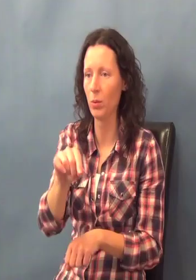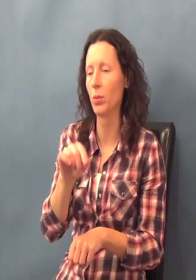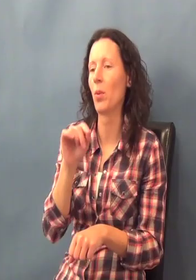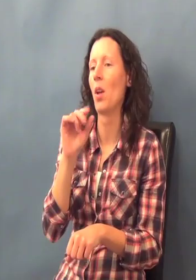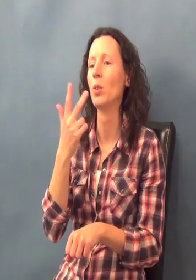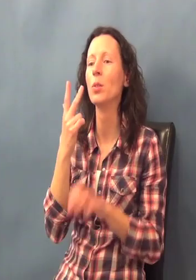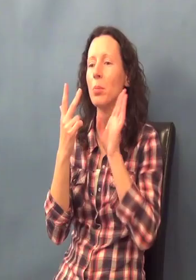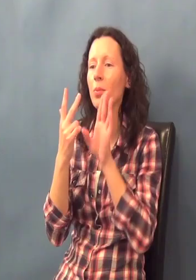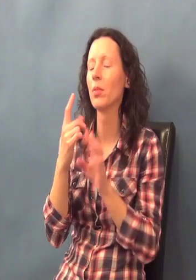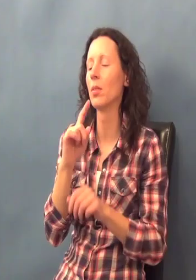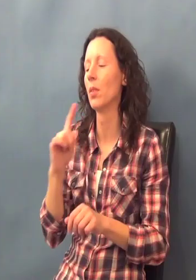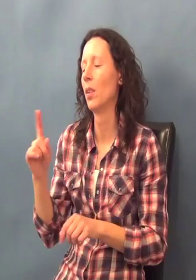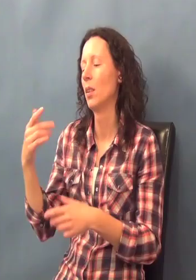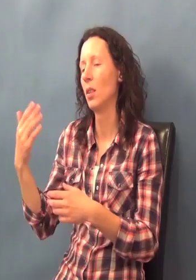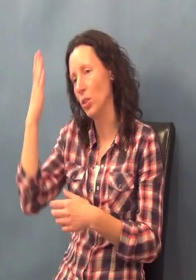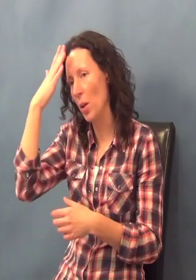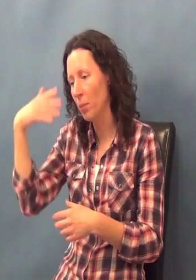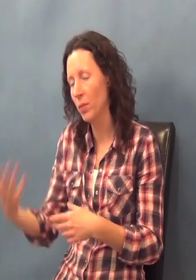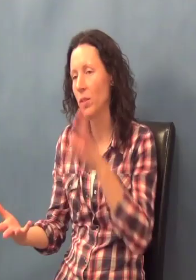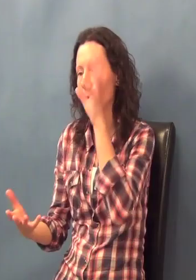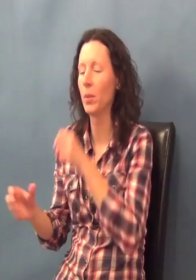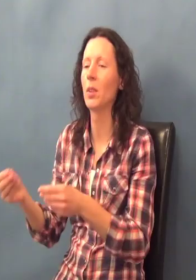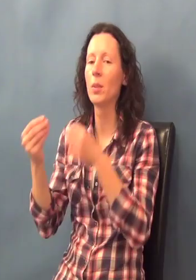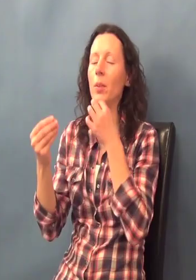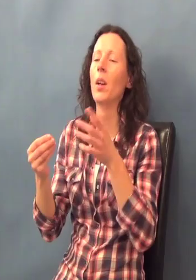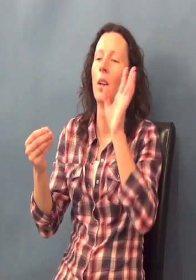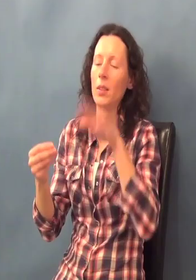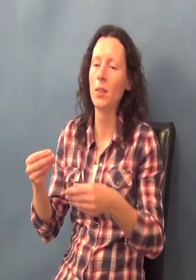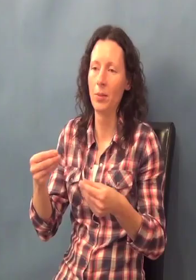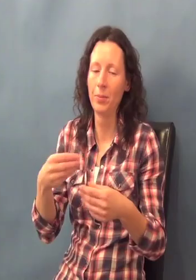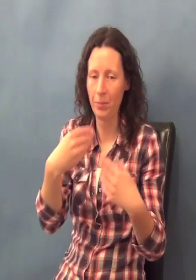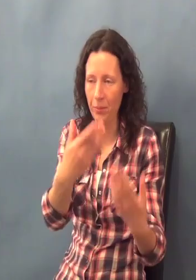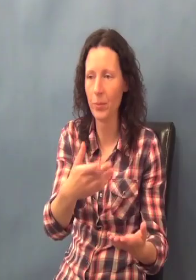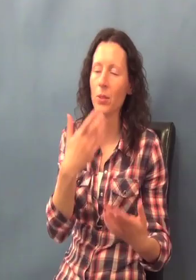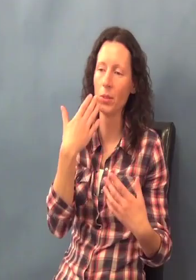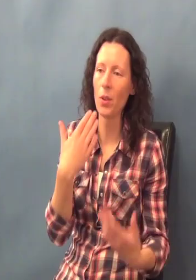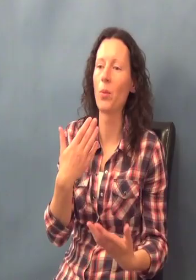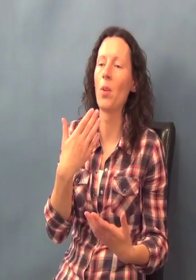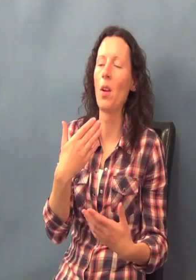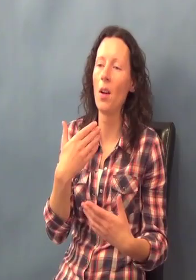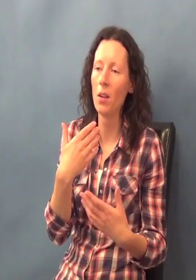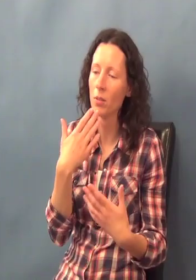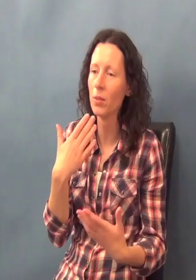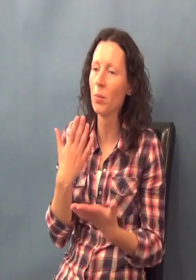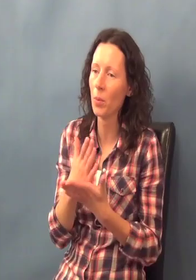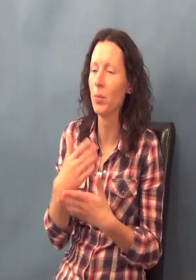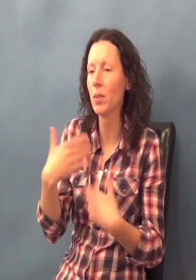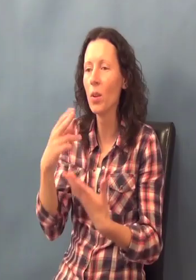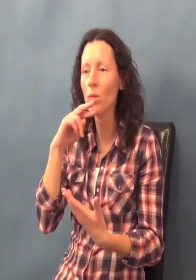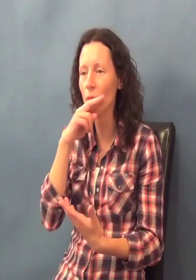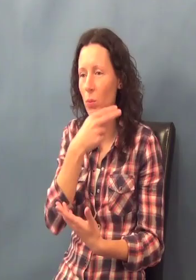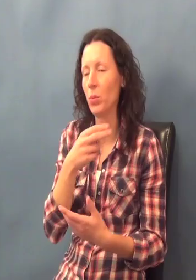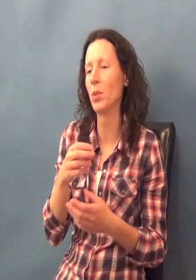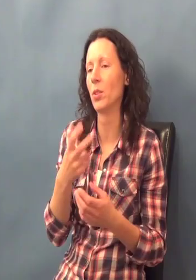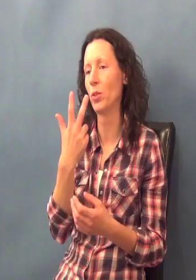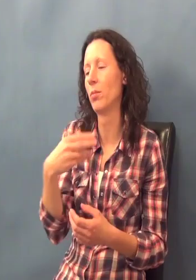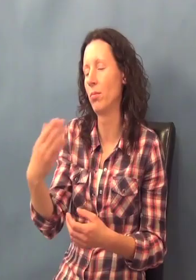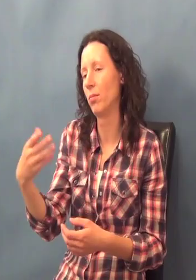Trzech chłopców, ci sami co wcześniej, idą i widzą czapkę, o której zapomniał chłopiec, podbiegają do niego i podają mu ją, a chłopiec dziękuje za pomoc i daje im trzy gruszki.